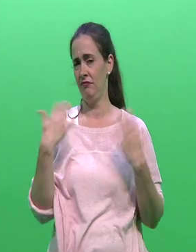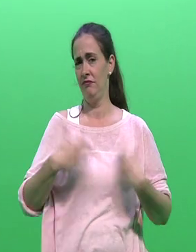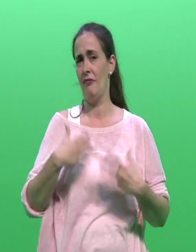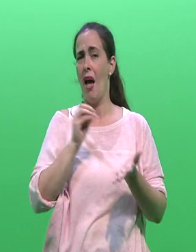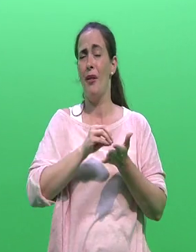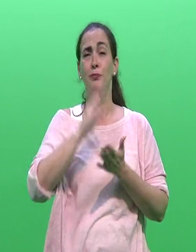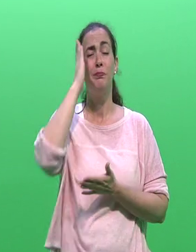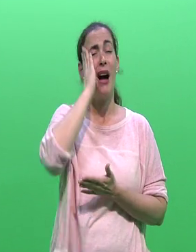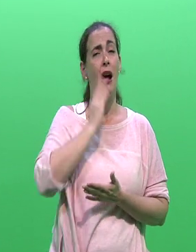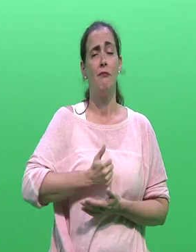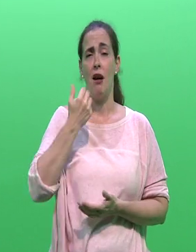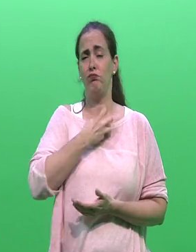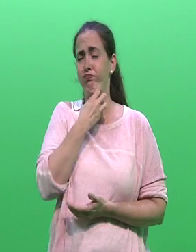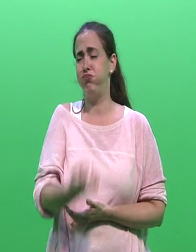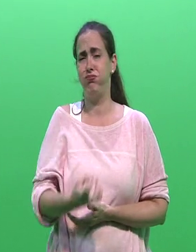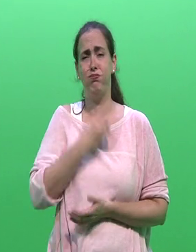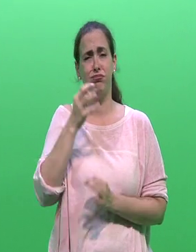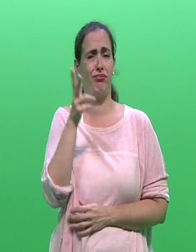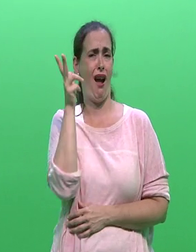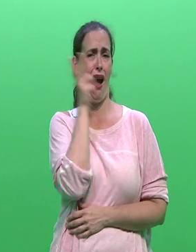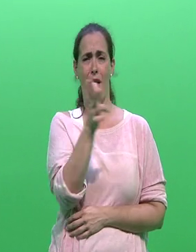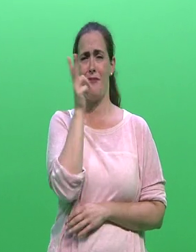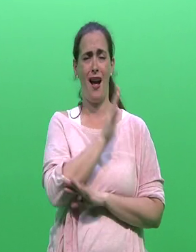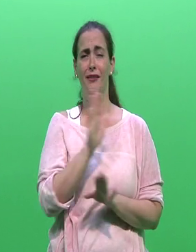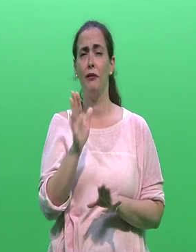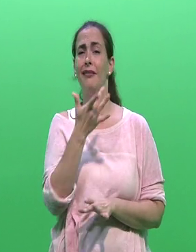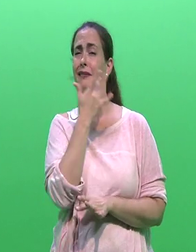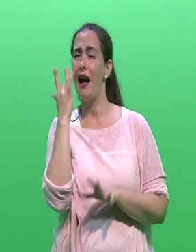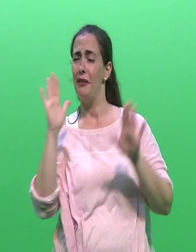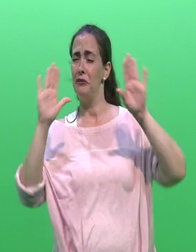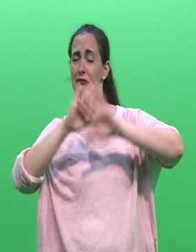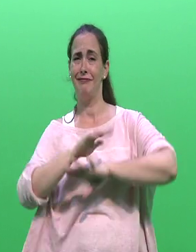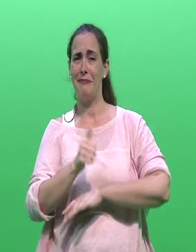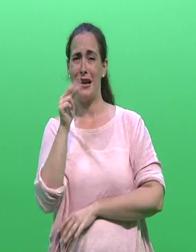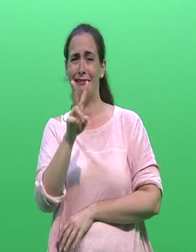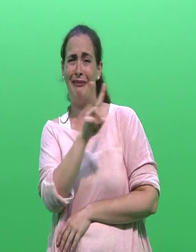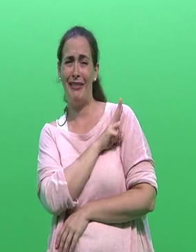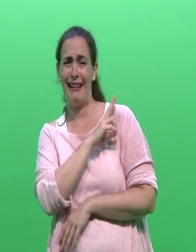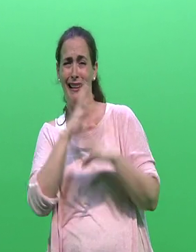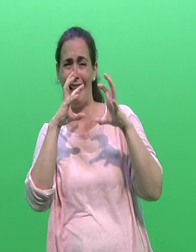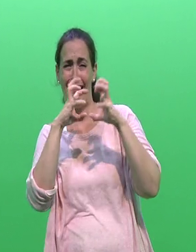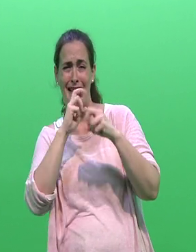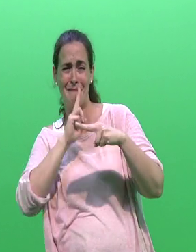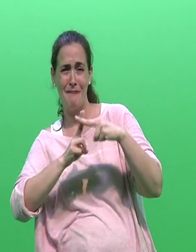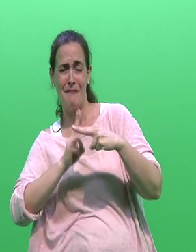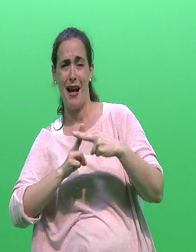De vegades al matí escupo mocs grocs, però a la tarda nit són verds foscos, marronosos.